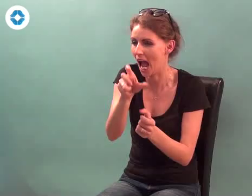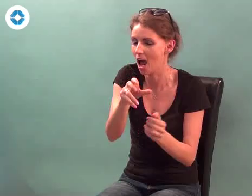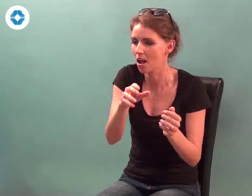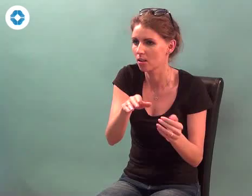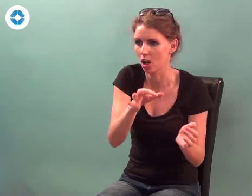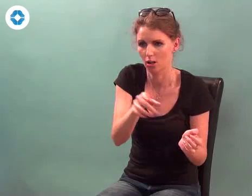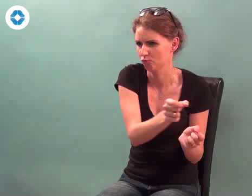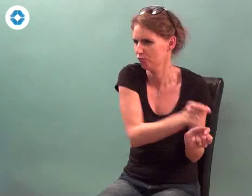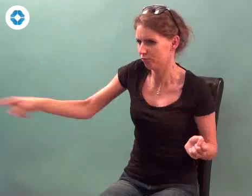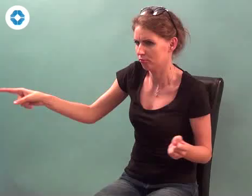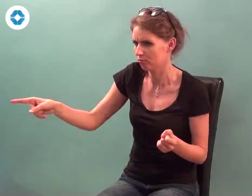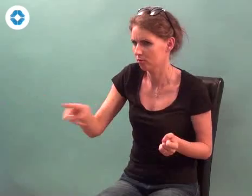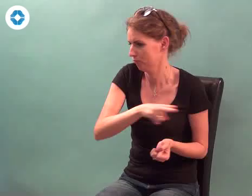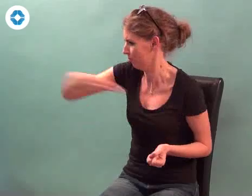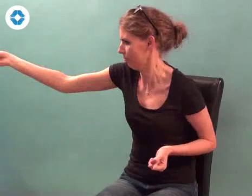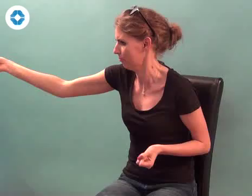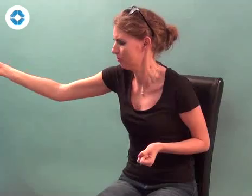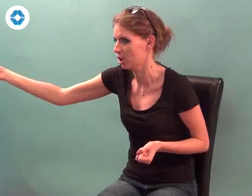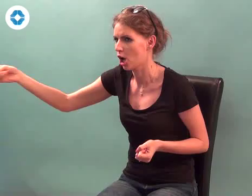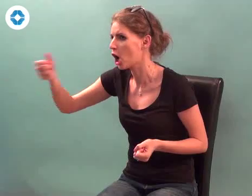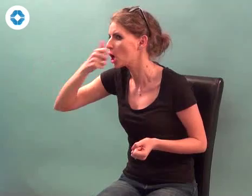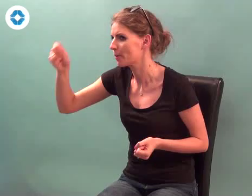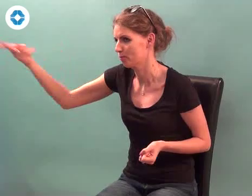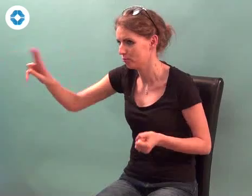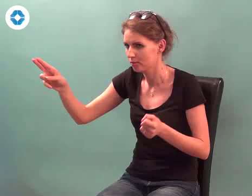Ktoś go stamtąd wyrzuca prosto do śmietnika.